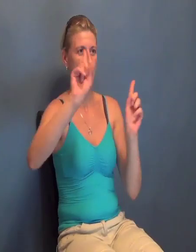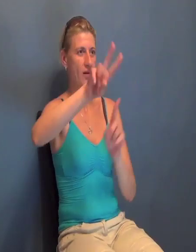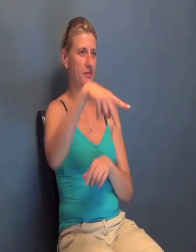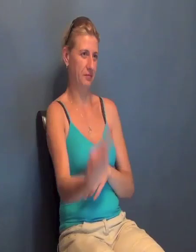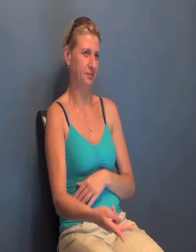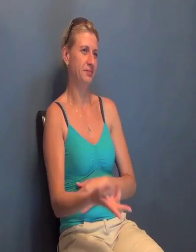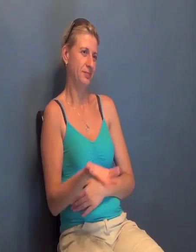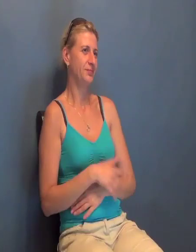Uwaga - upadek.